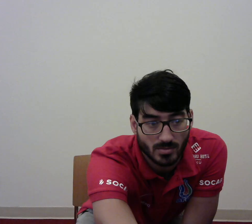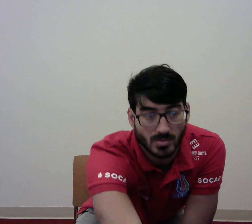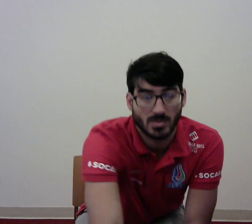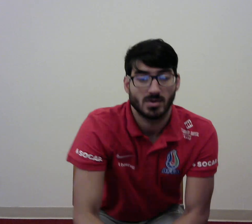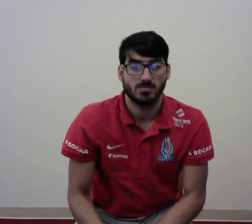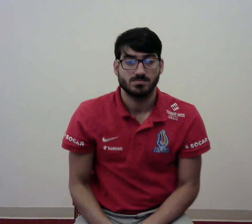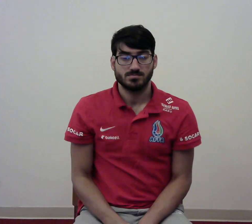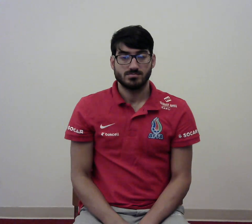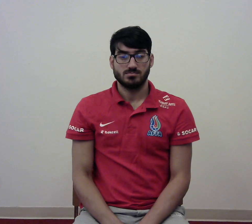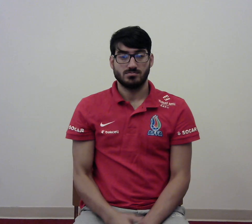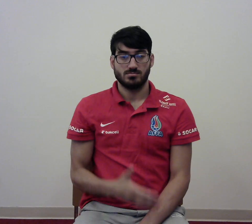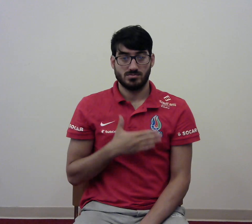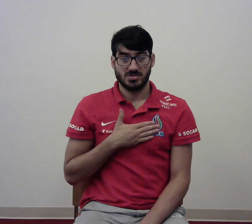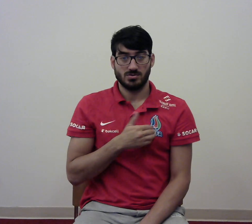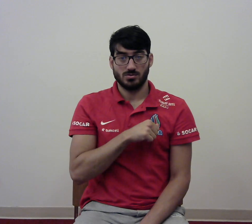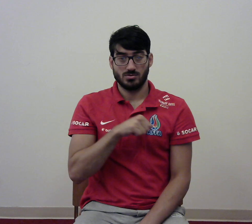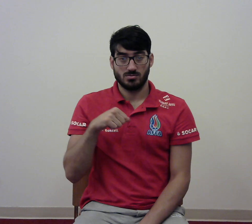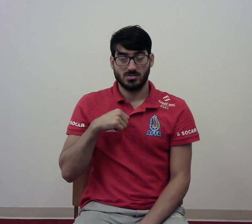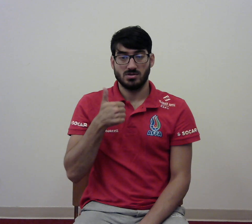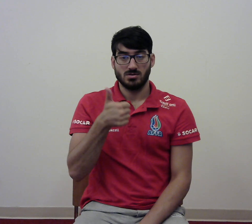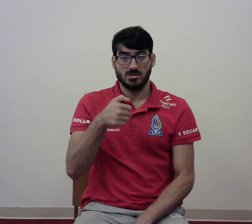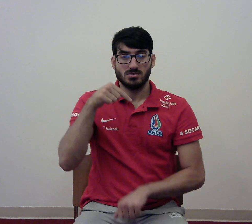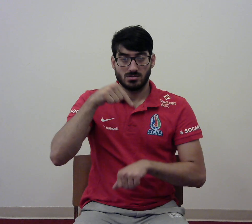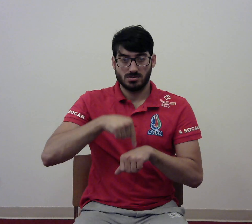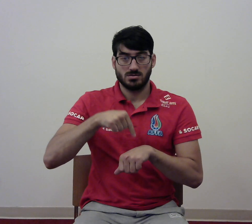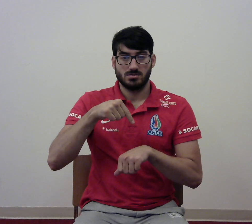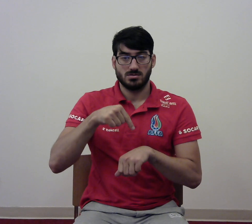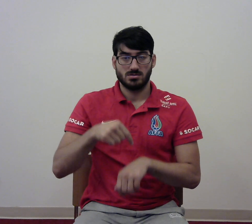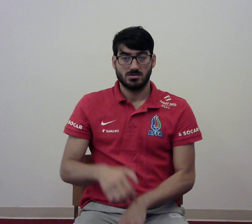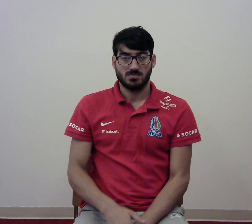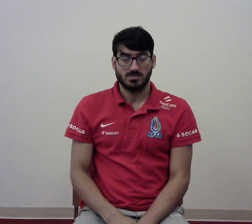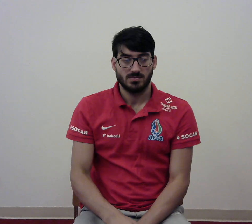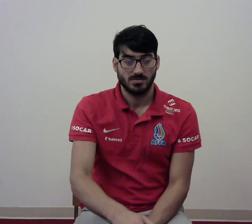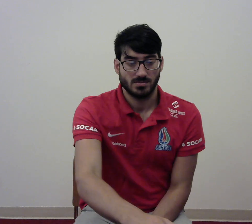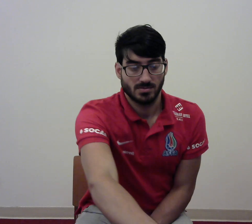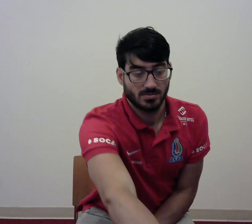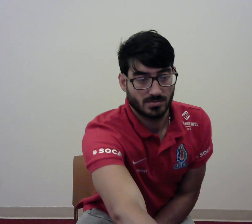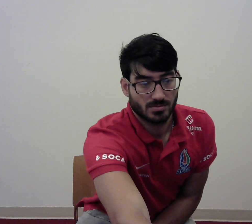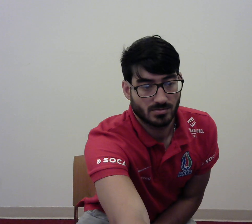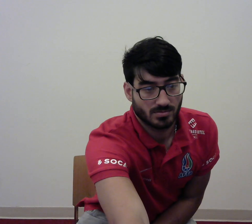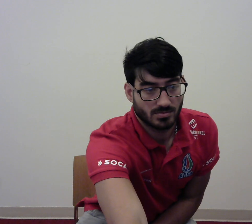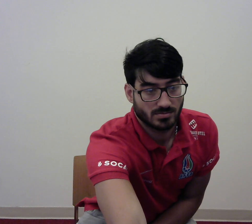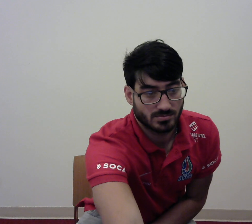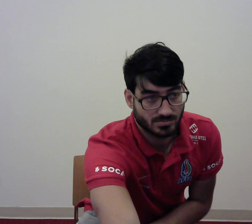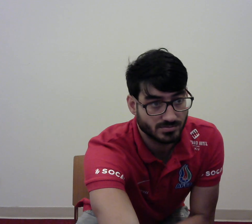Mən özümü yaxşı hiss edirəm